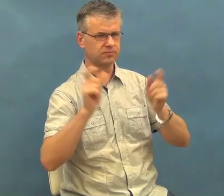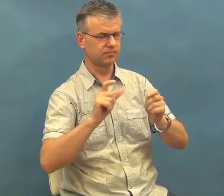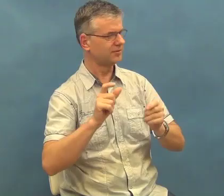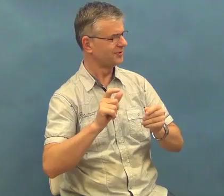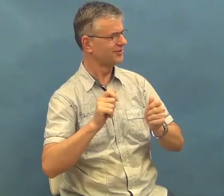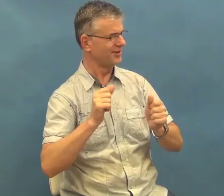Ciężko...